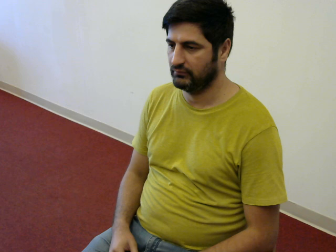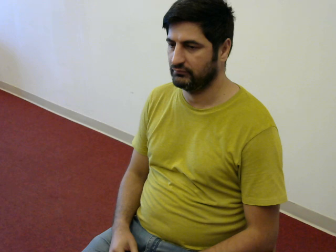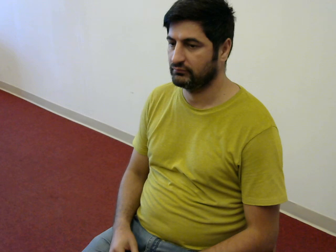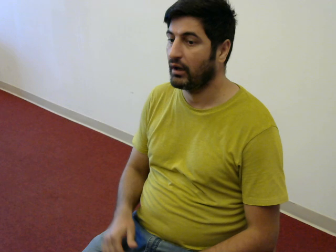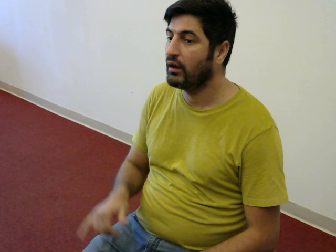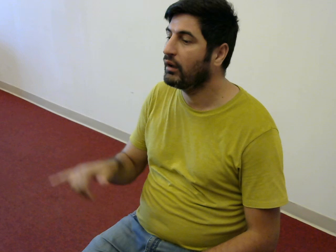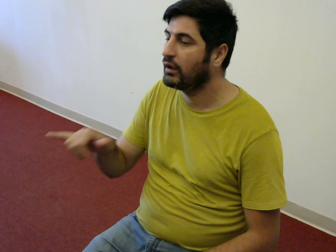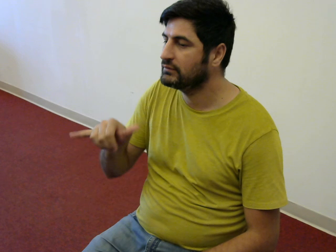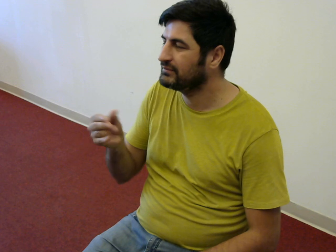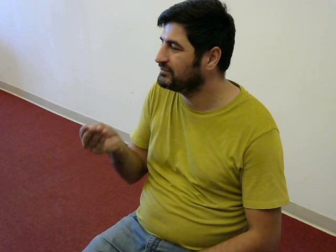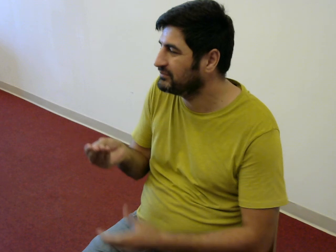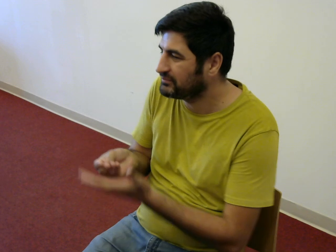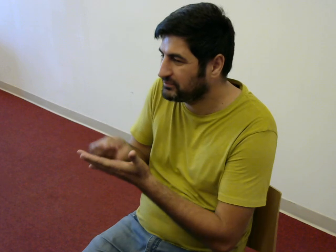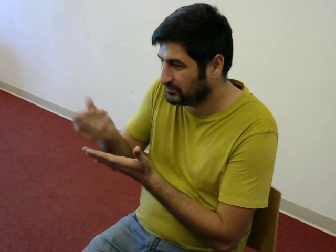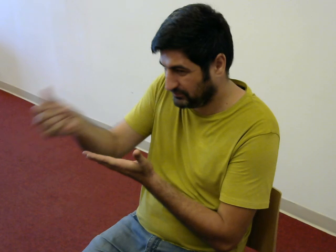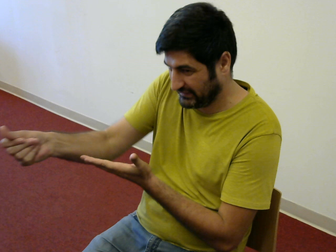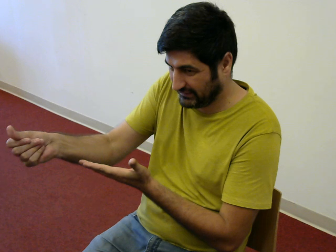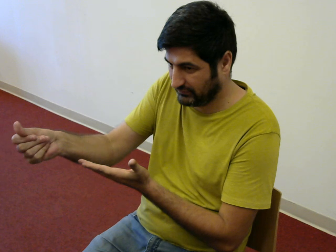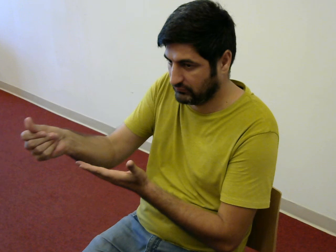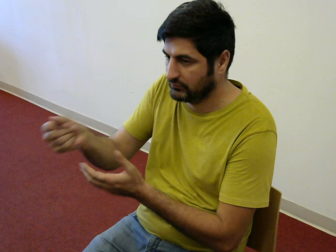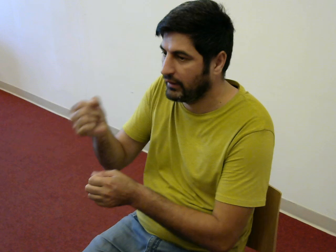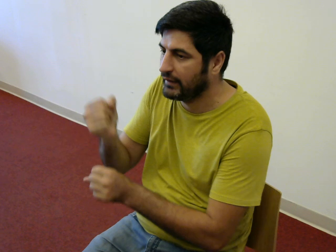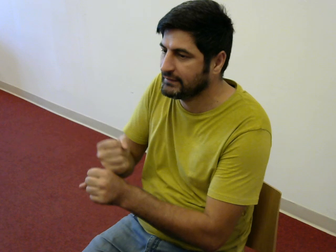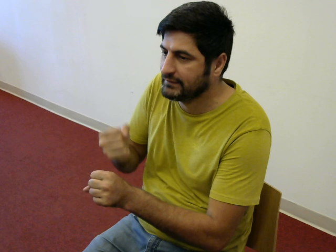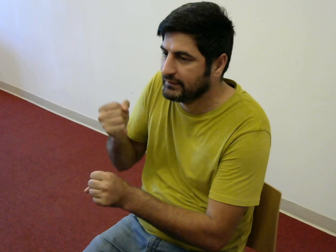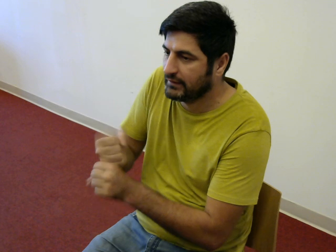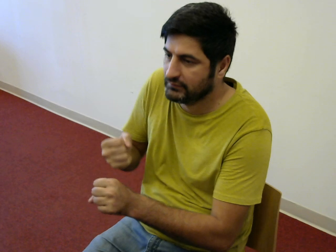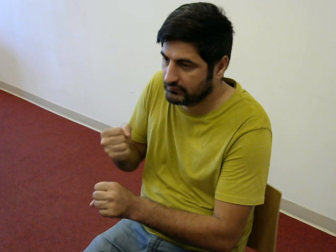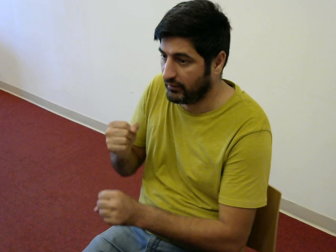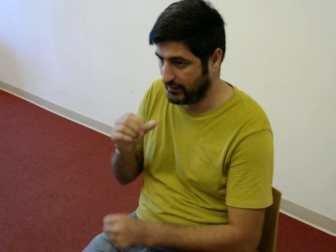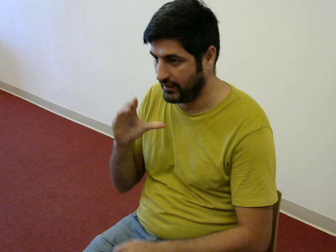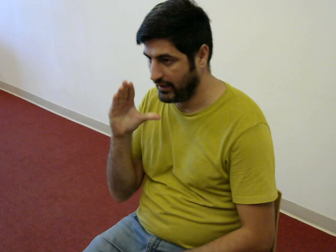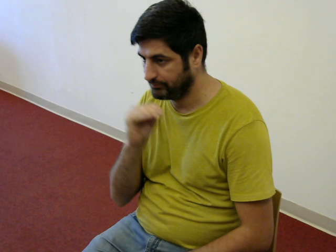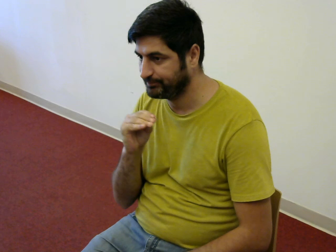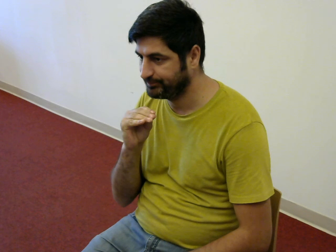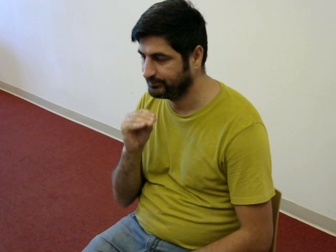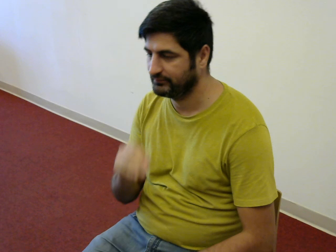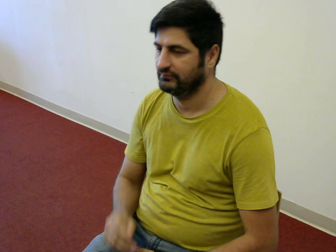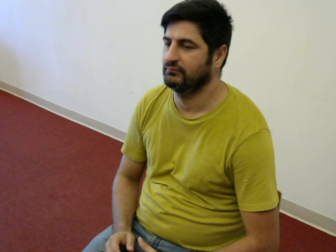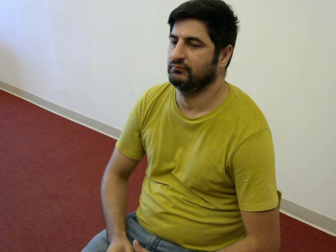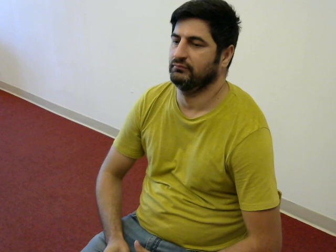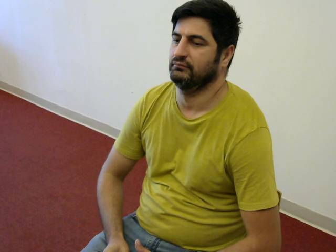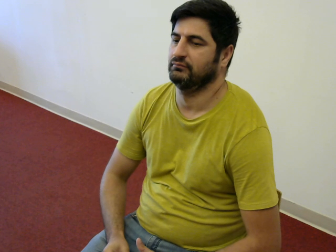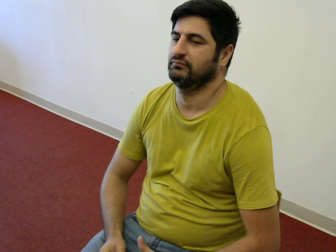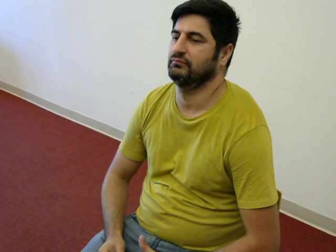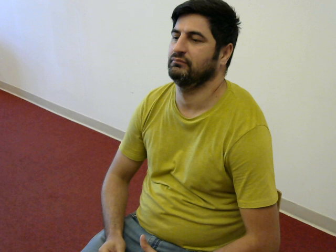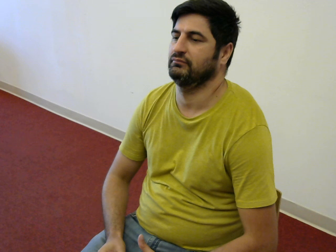Harda ödəniş edə bilərəm?